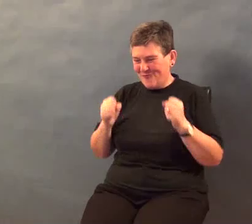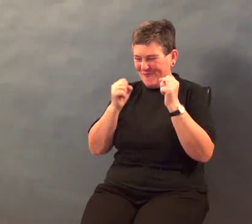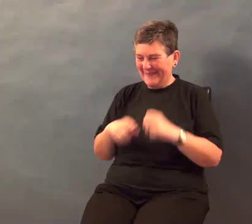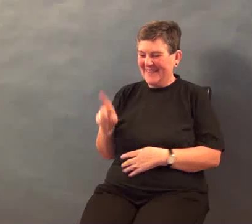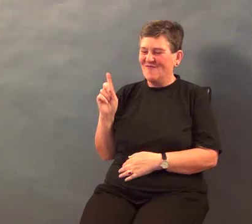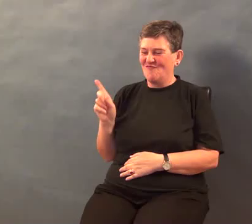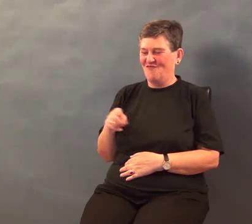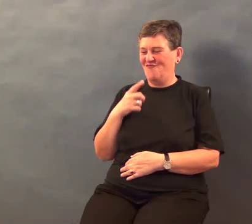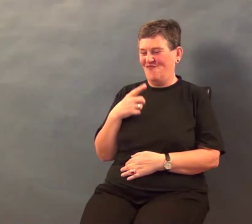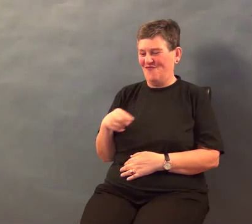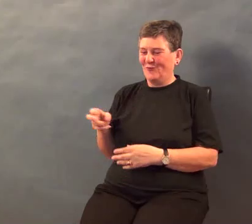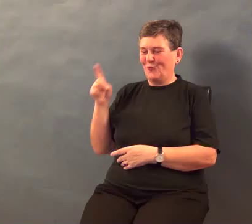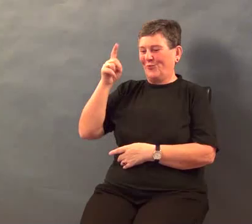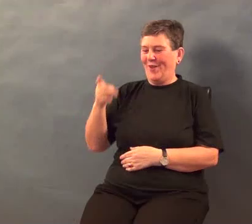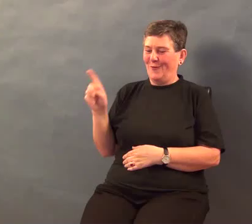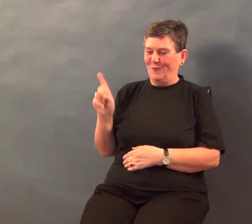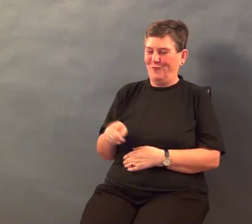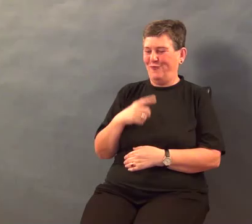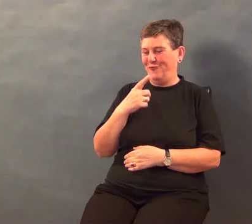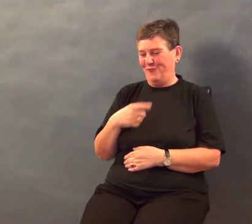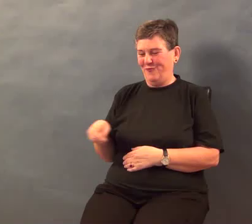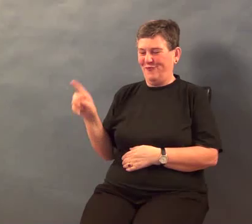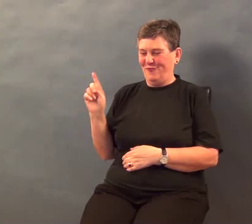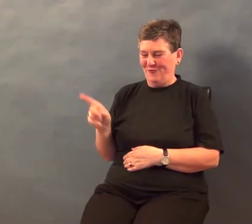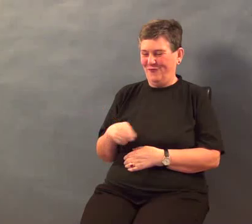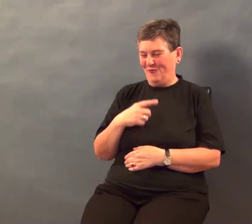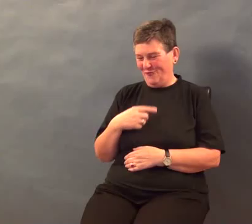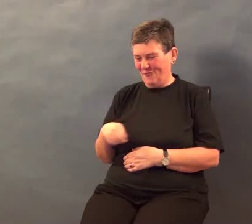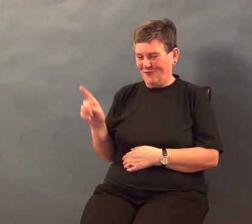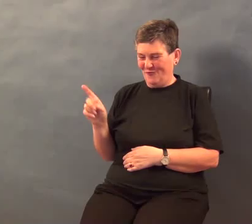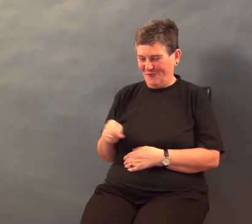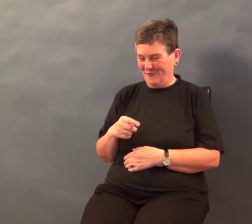Kot ruszał palcem wskazującym.